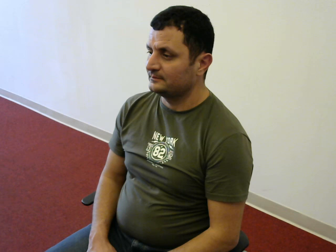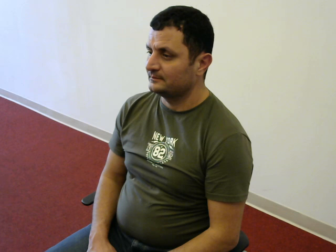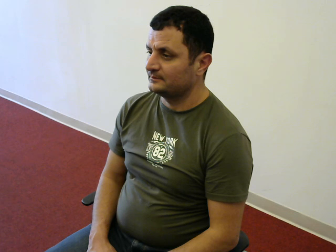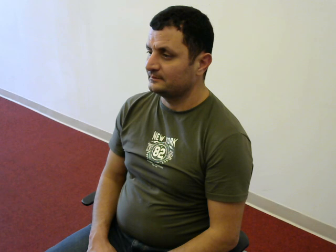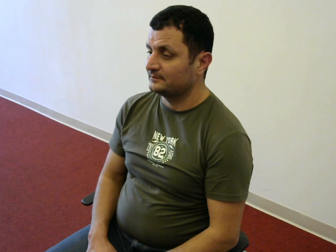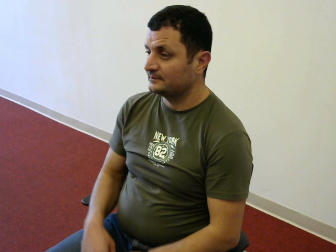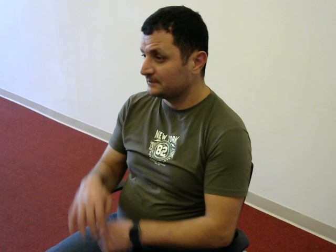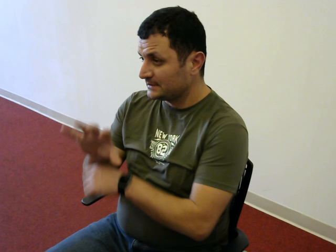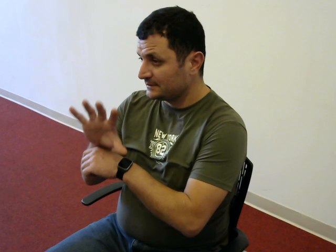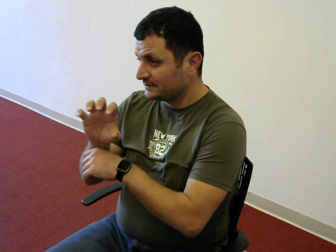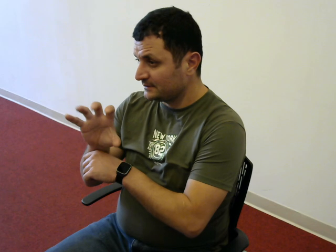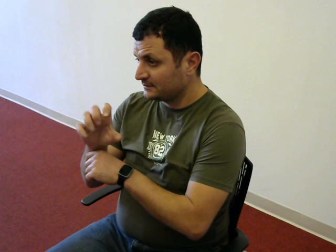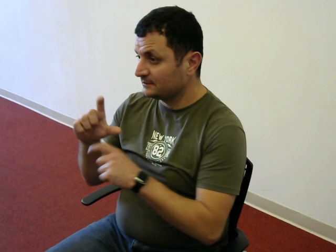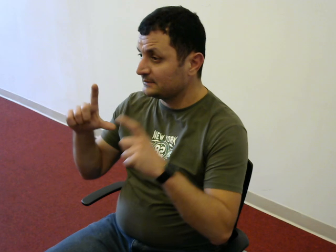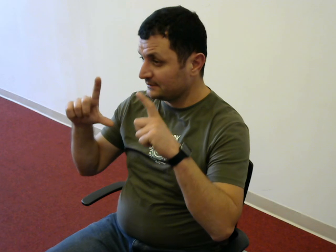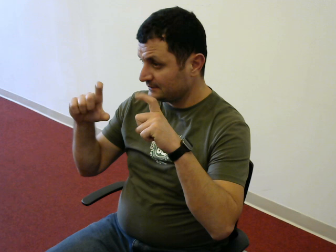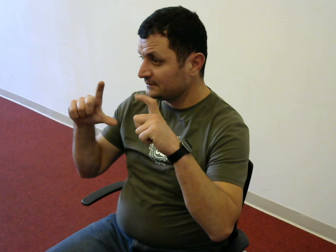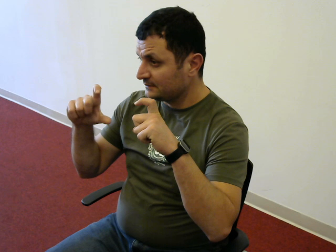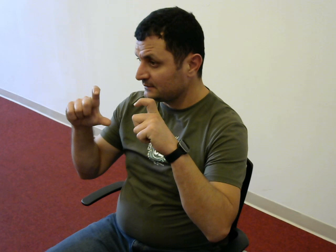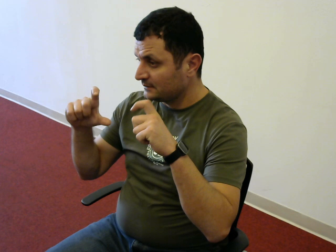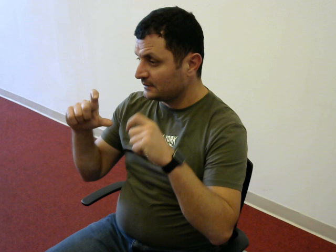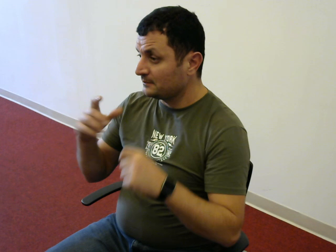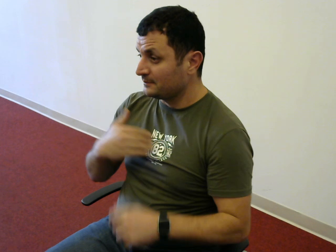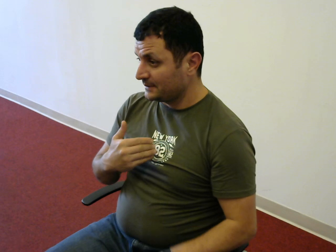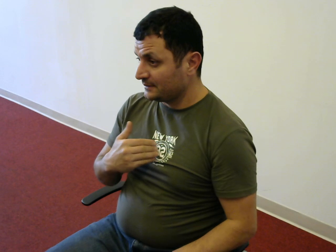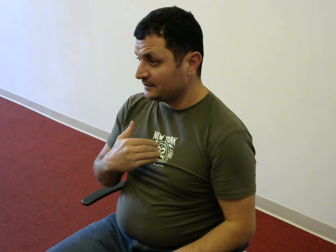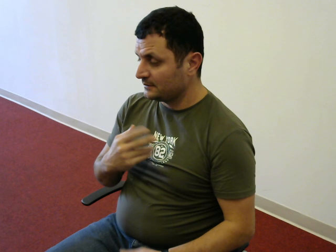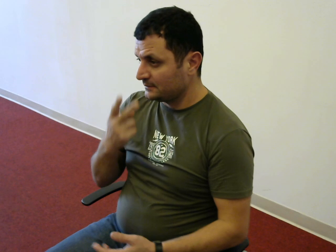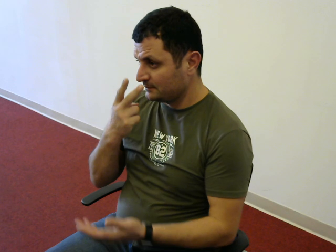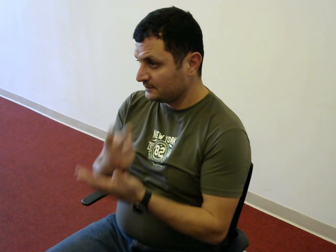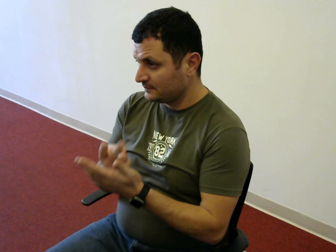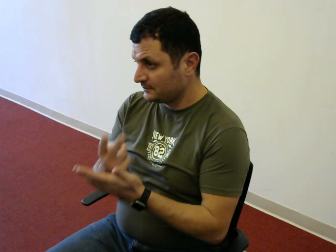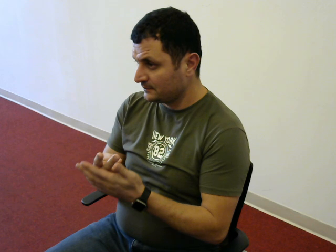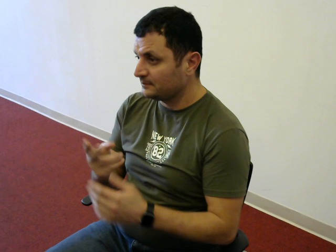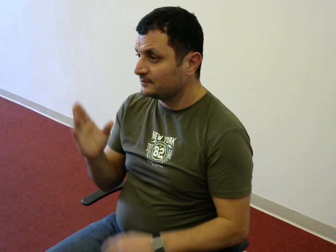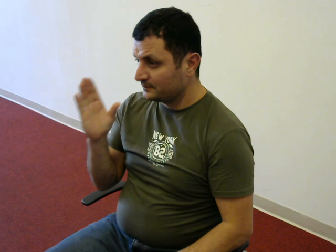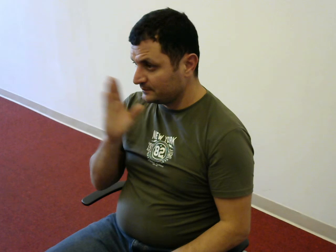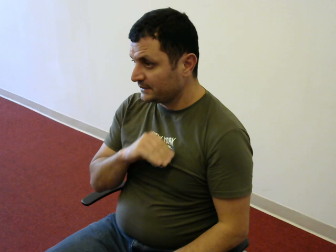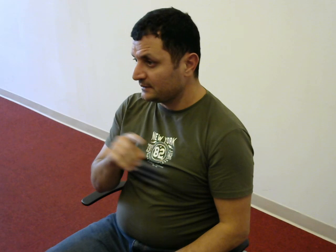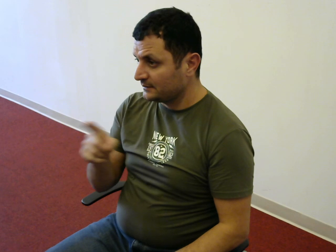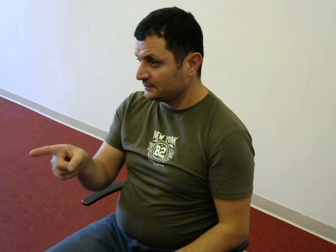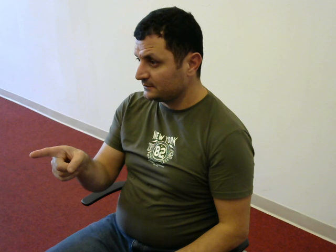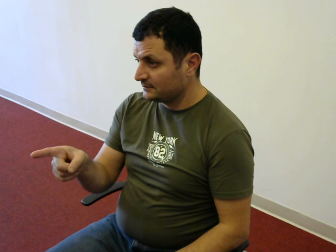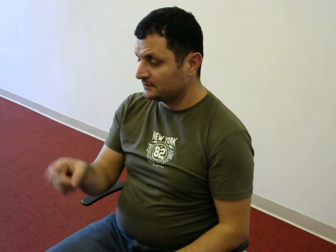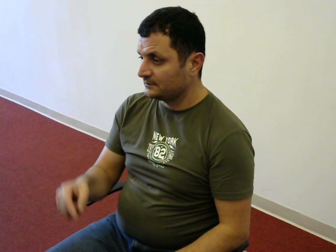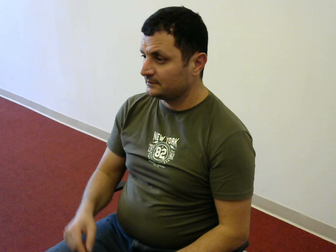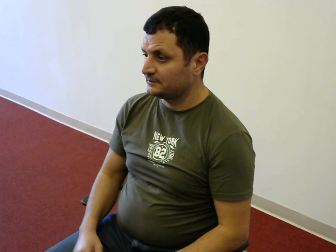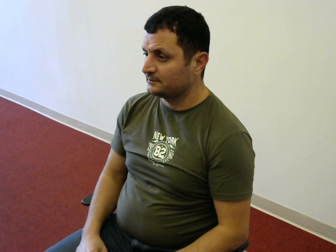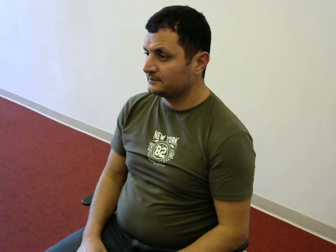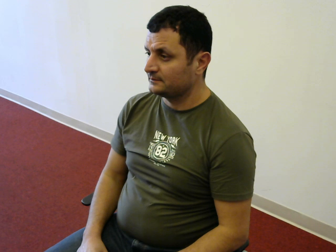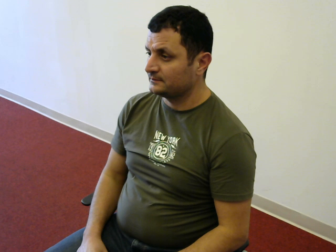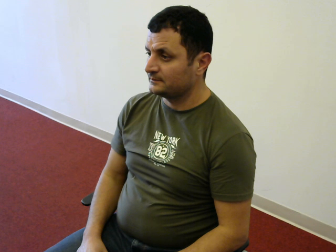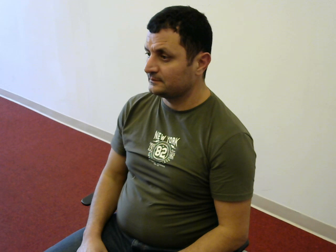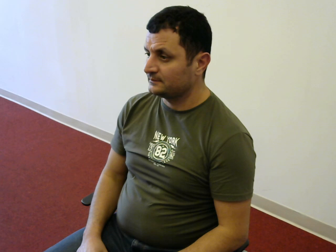Çəkdiyin şəkilləri mənə göstərə bilərsənmi?